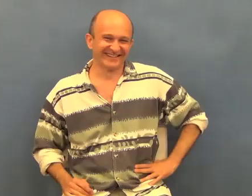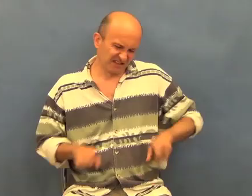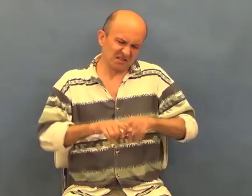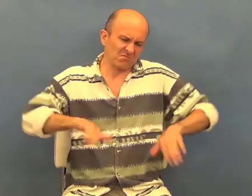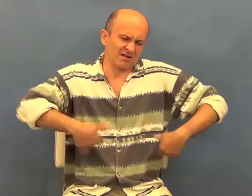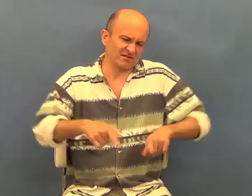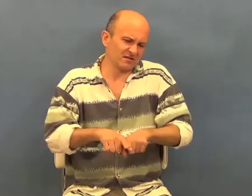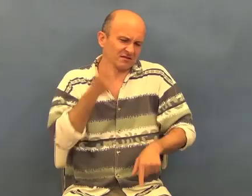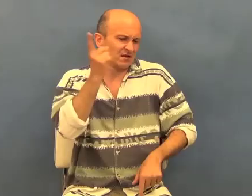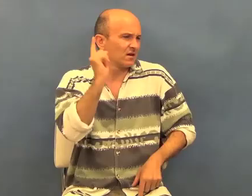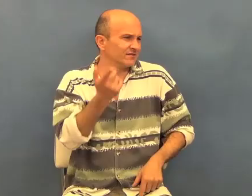Też zakaz pływania, też.